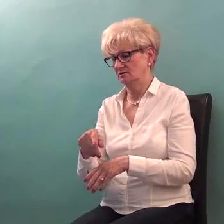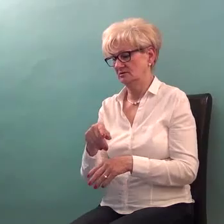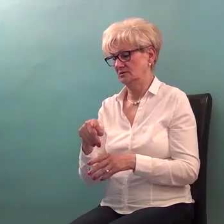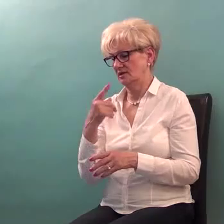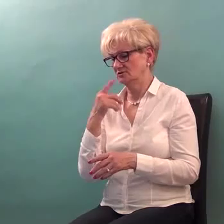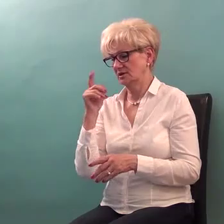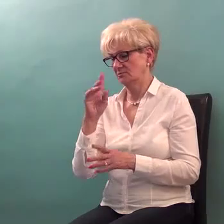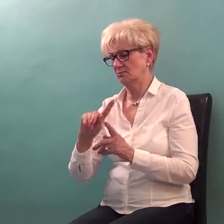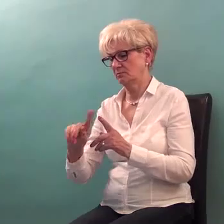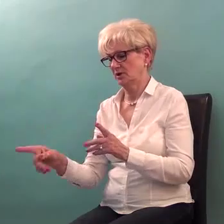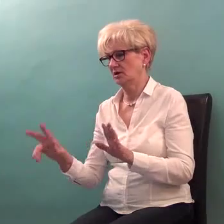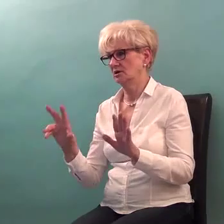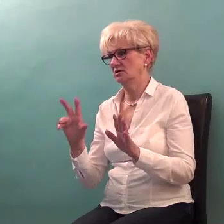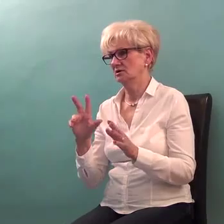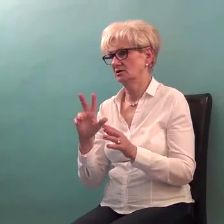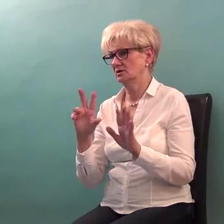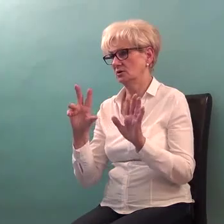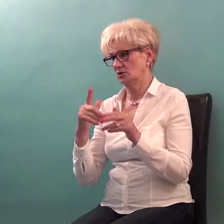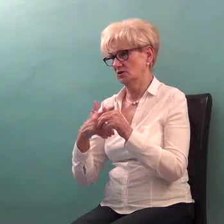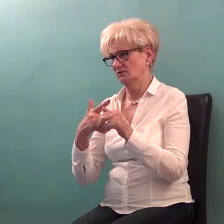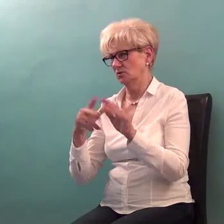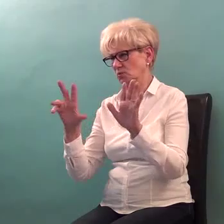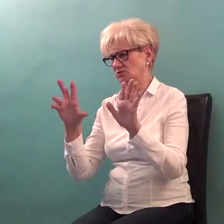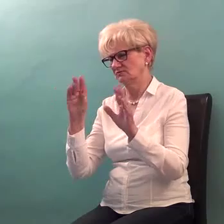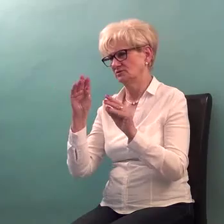Język niemiecki po ósmej... dwudziestej... ósmej wieczorem.